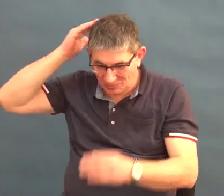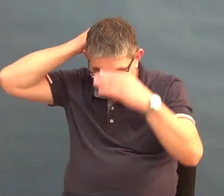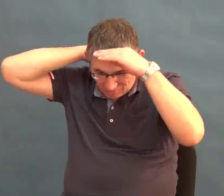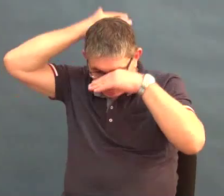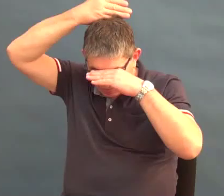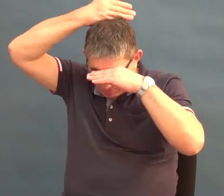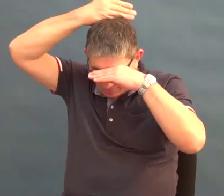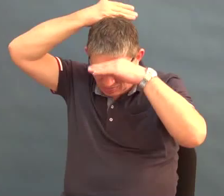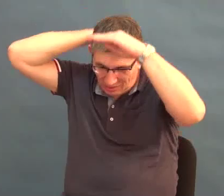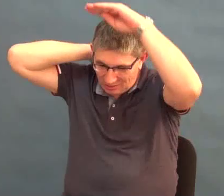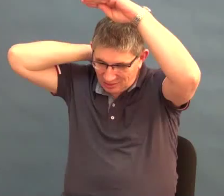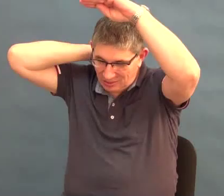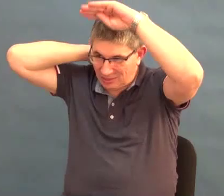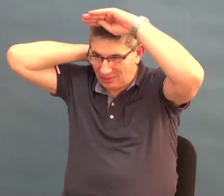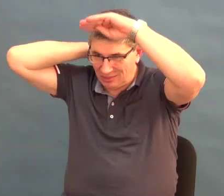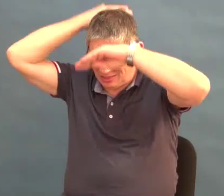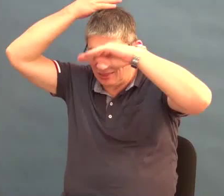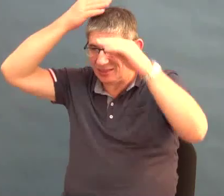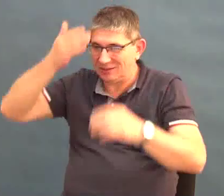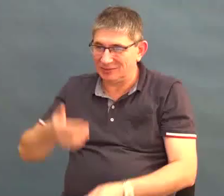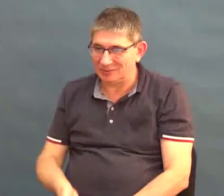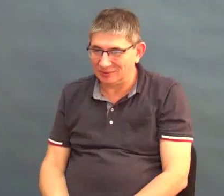Kask musi być niżej z przodu głowy, a z tyłu wyżej.